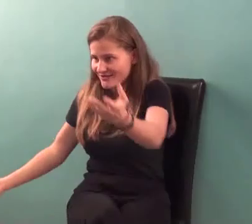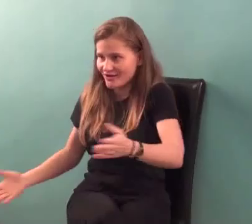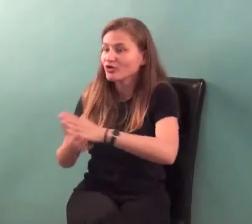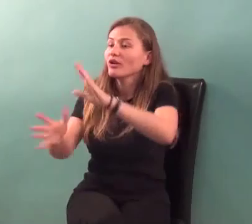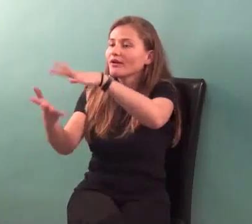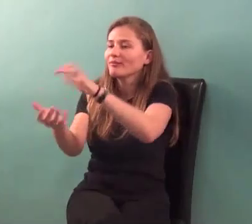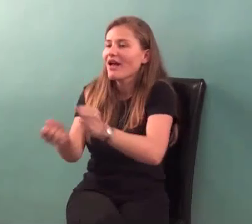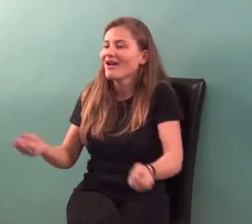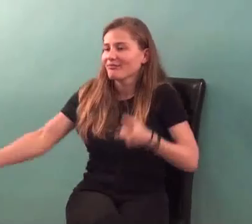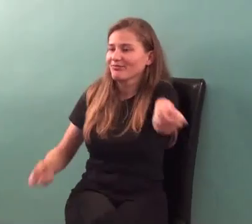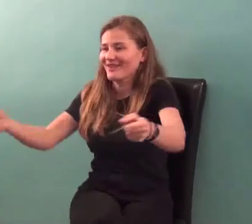Czysto musi być, a tu wyrzucają wszędzie.